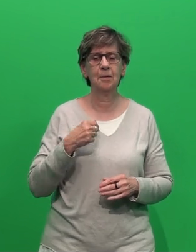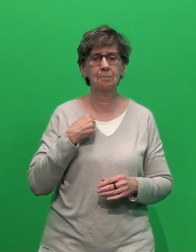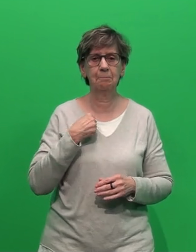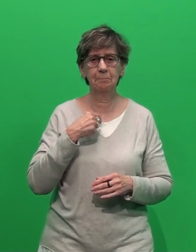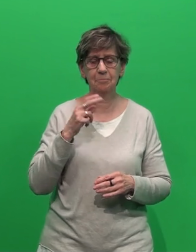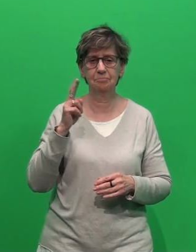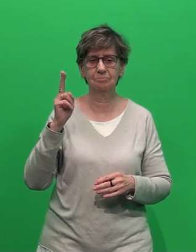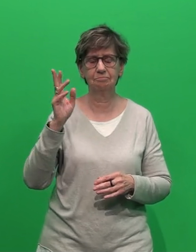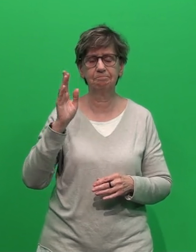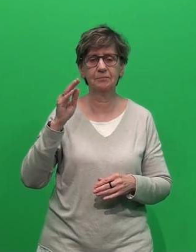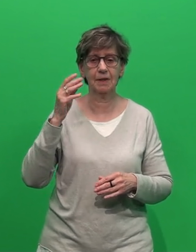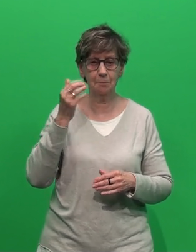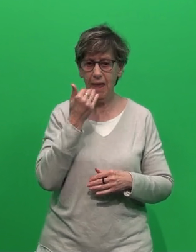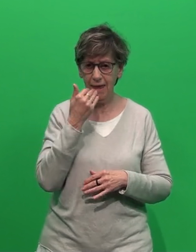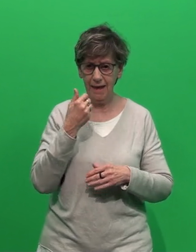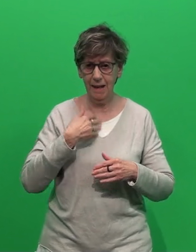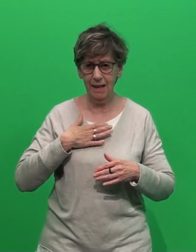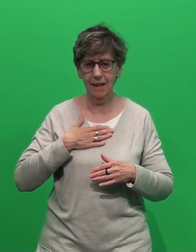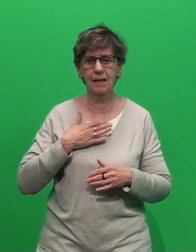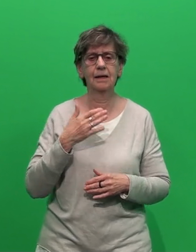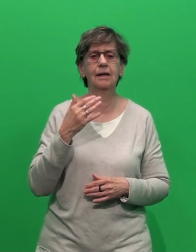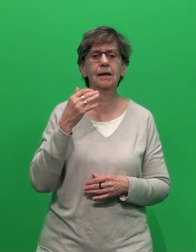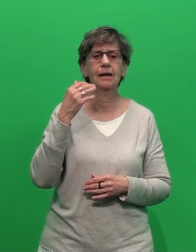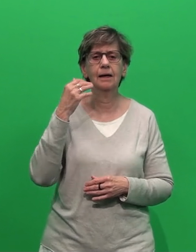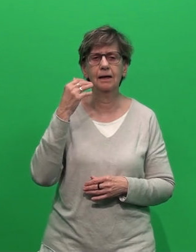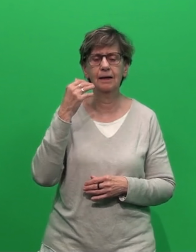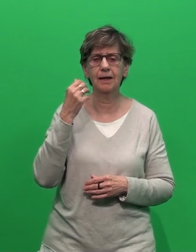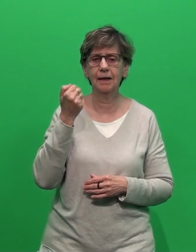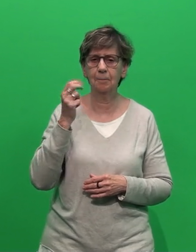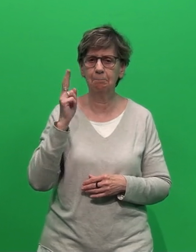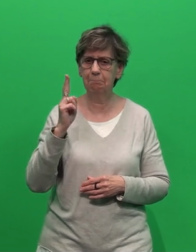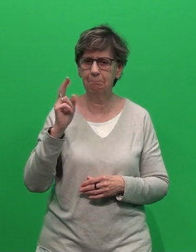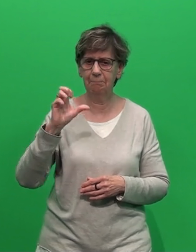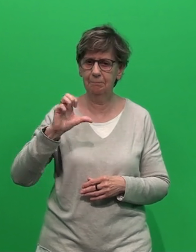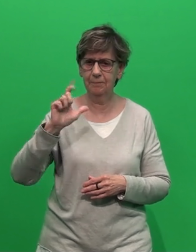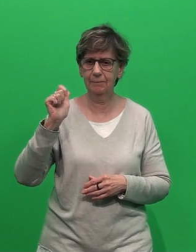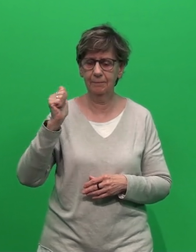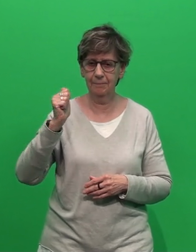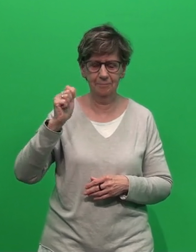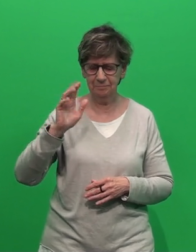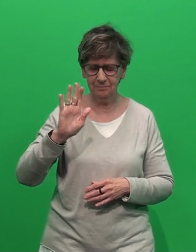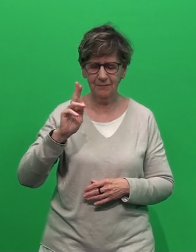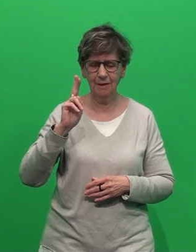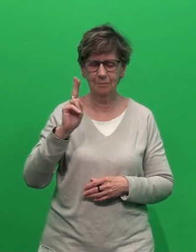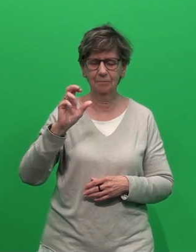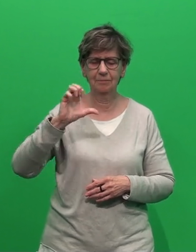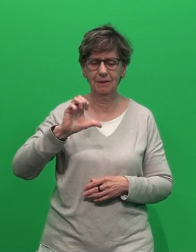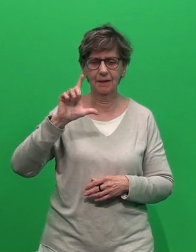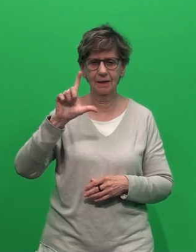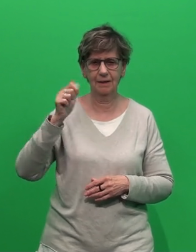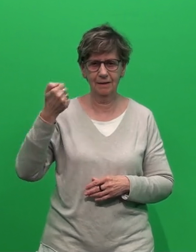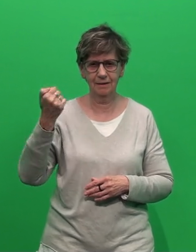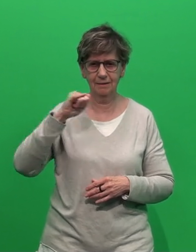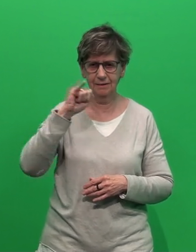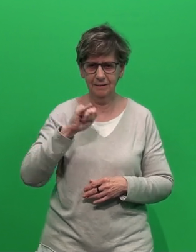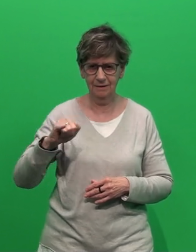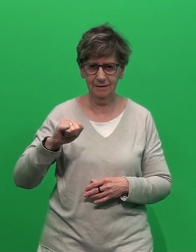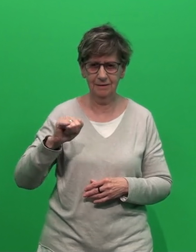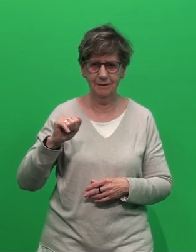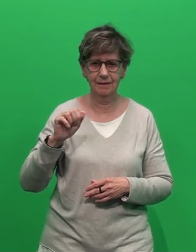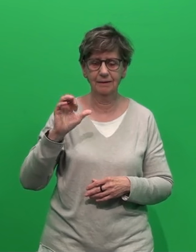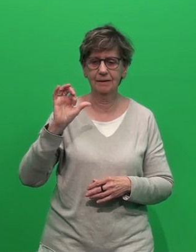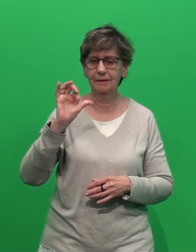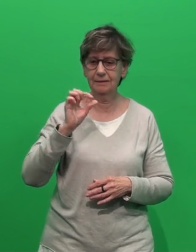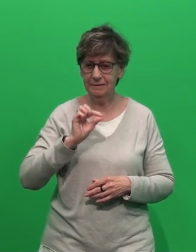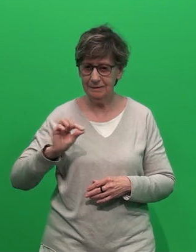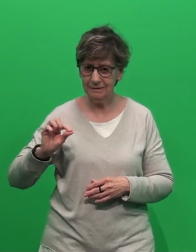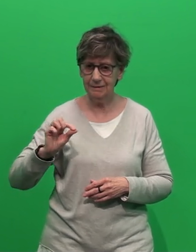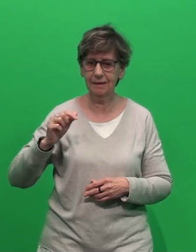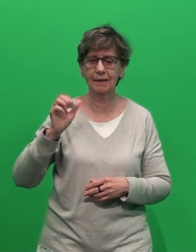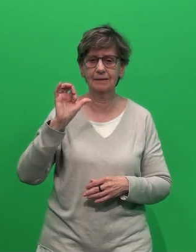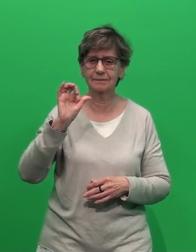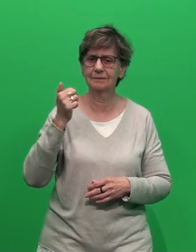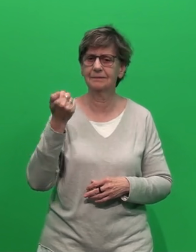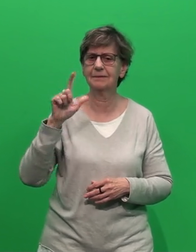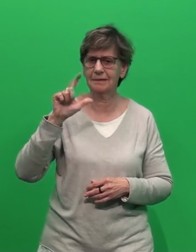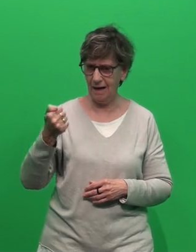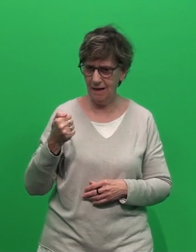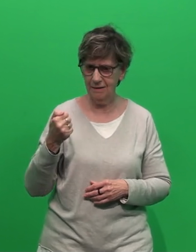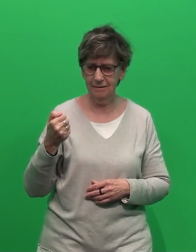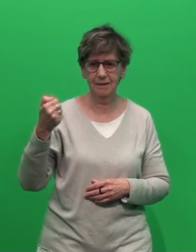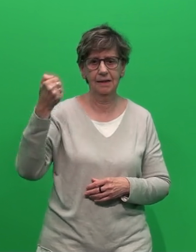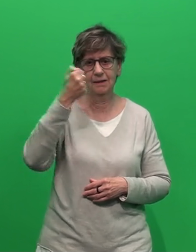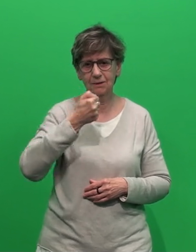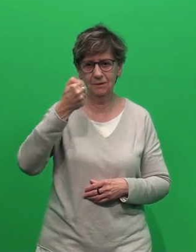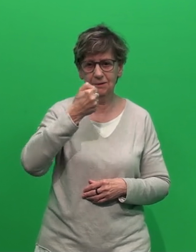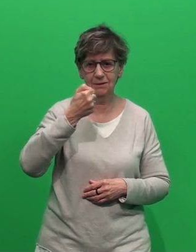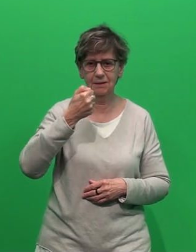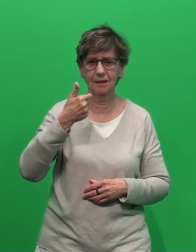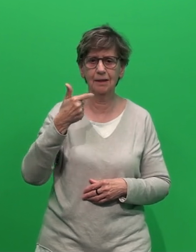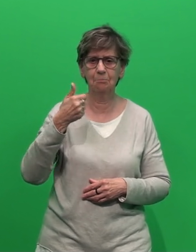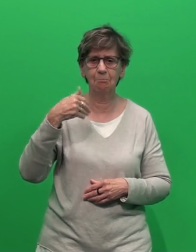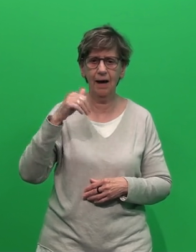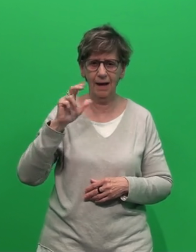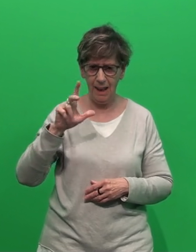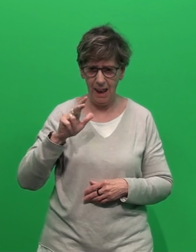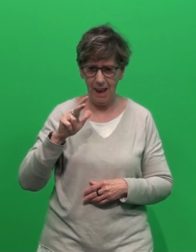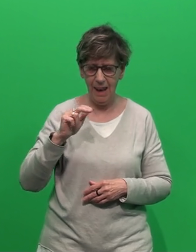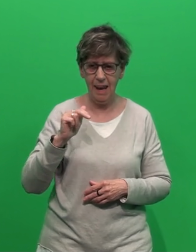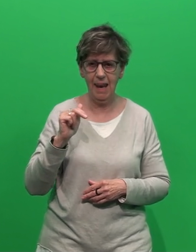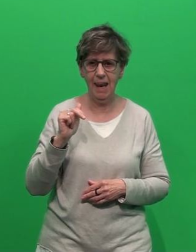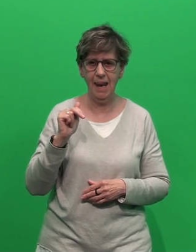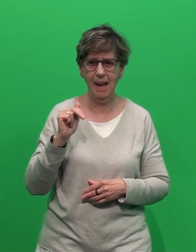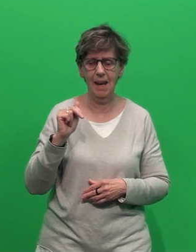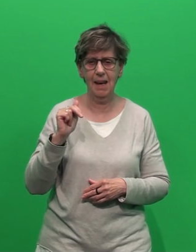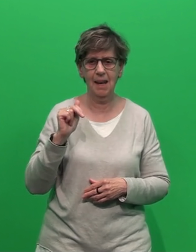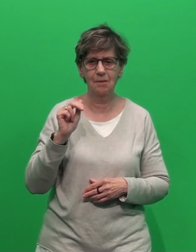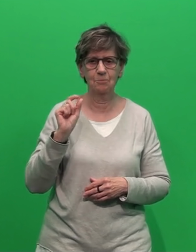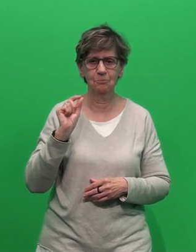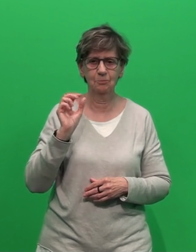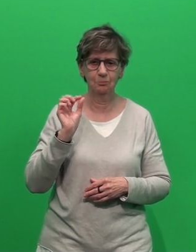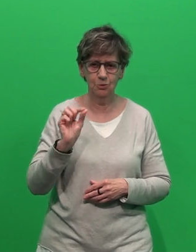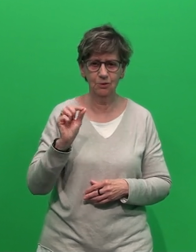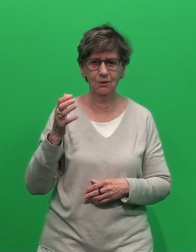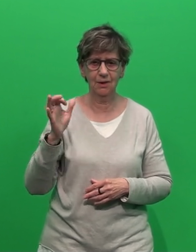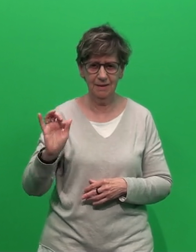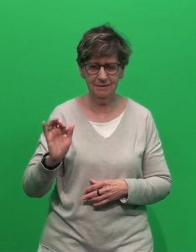El meu correu electrònic és apel, no, pelaz_sala@gmail.es